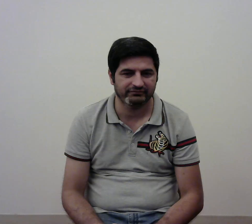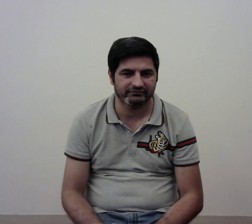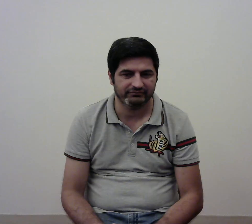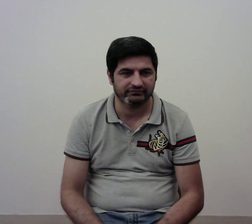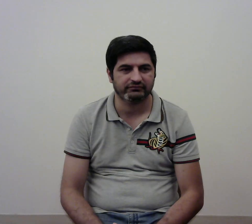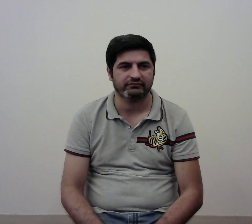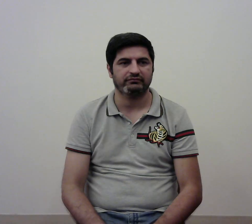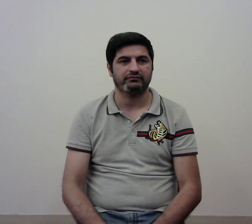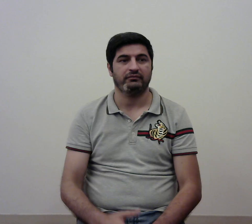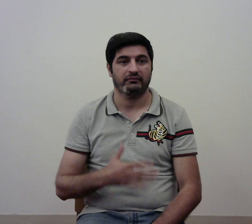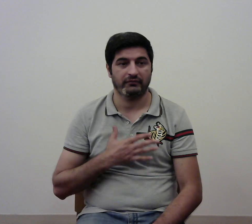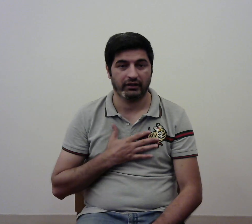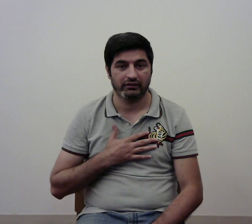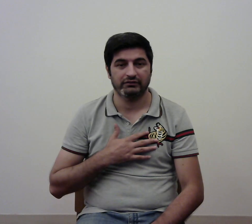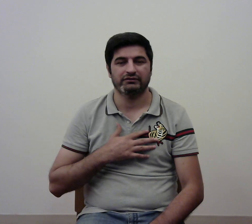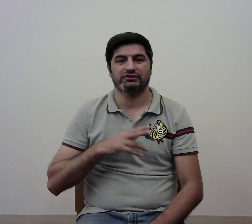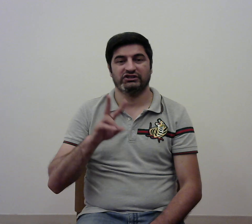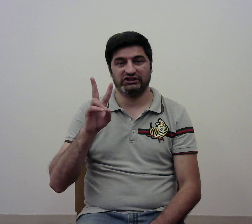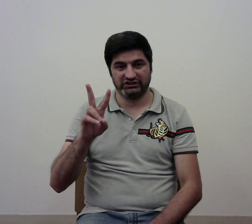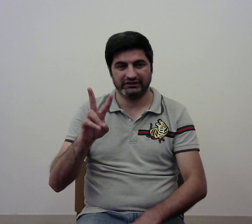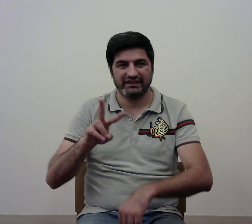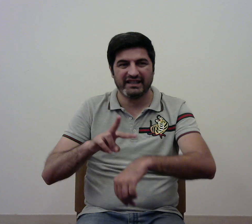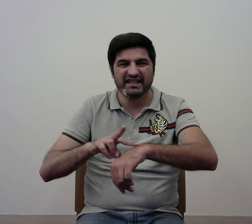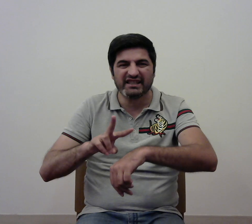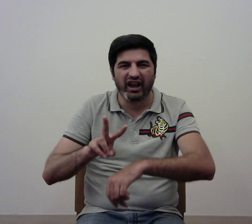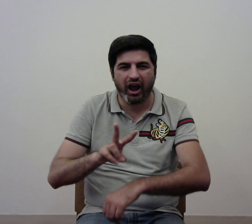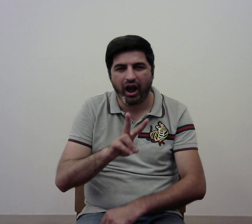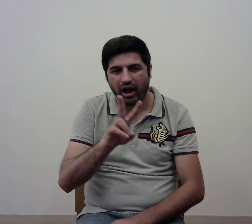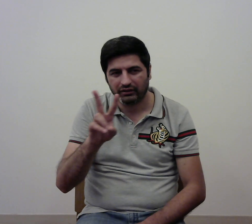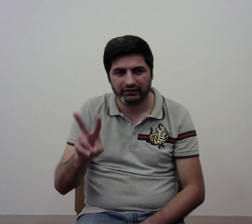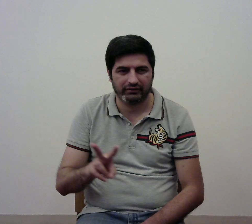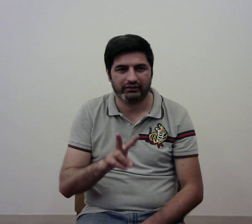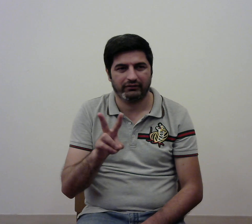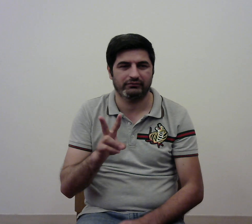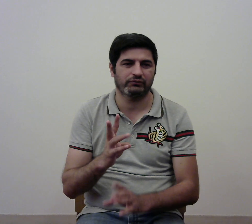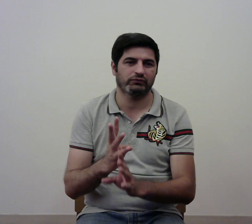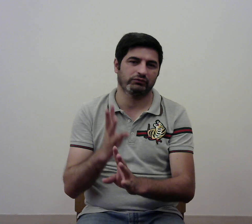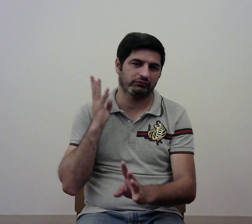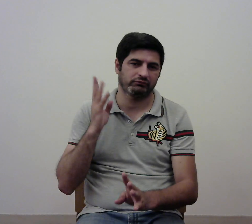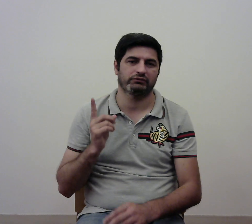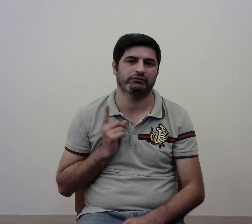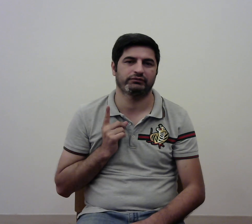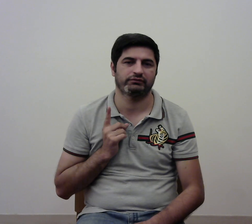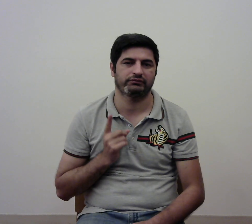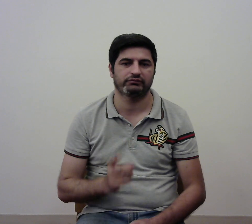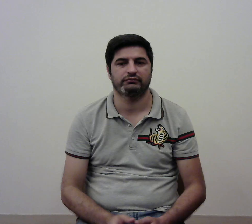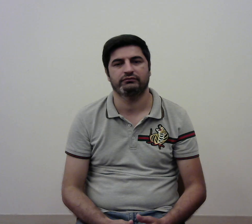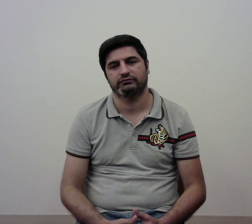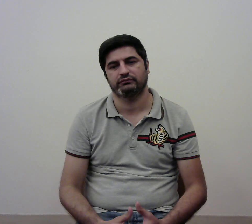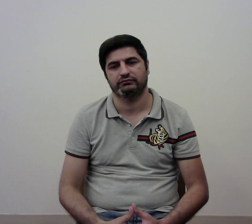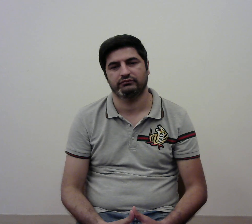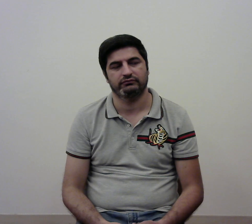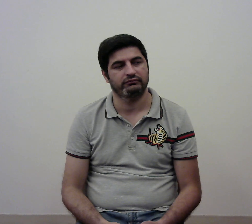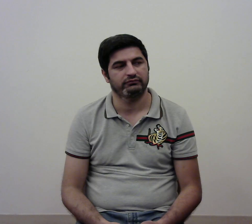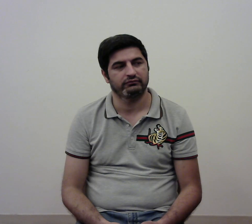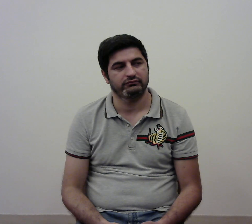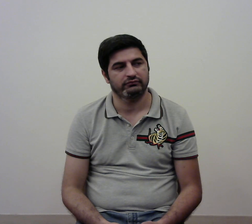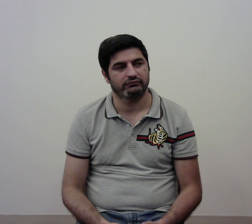Mən iki saatdır növbədə gözləyirəm